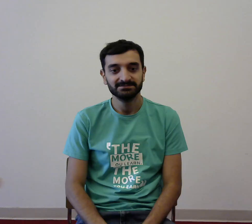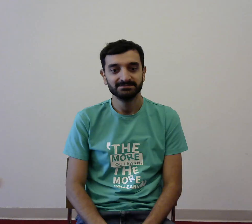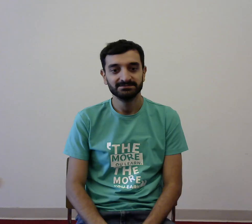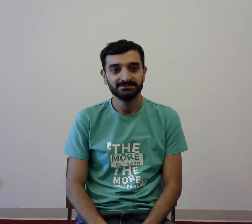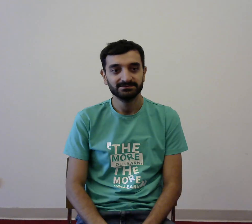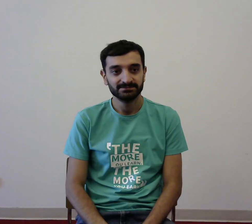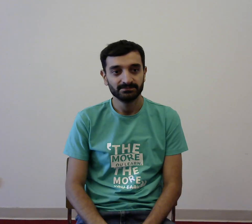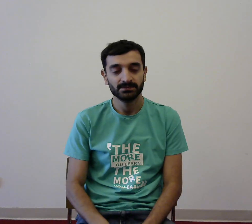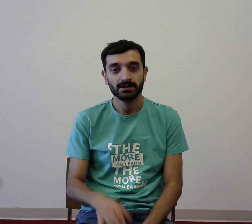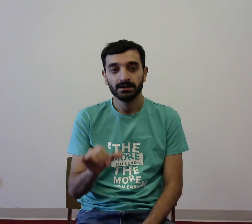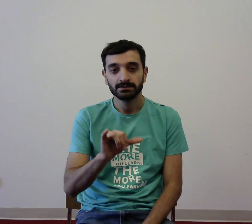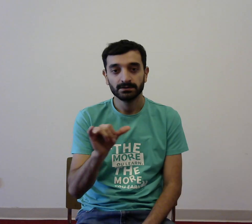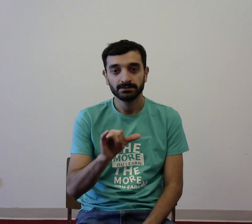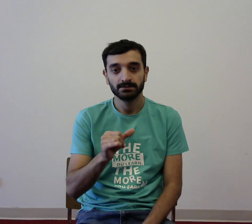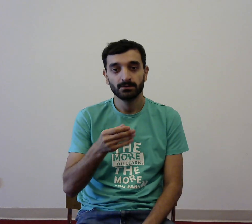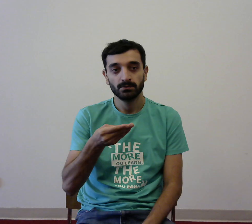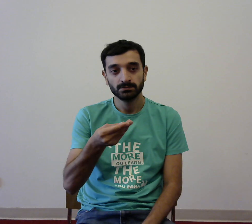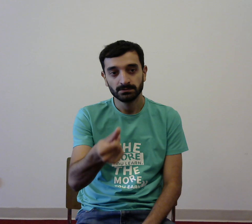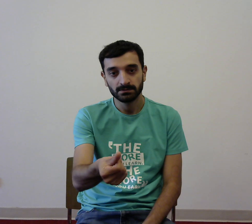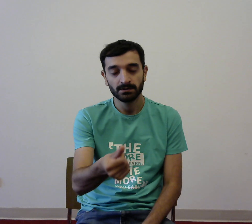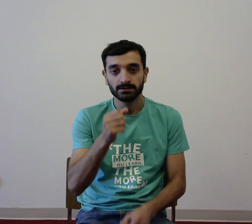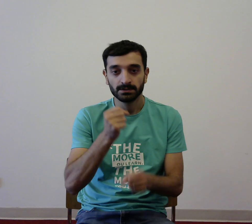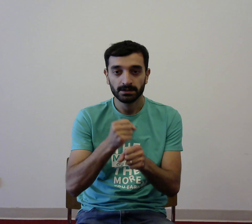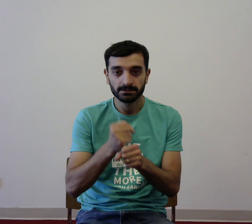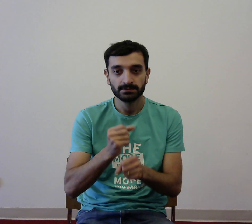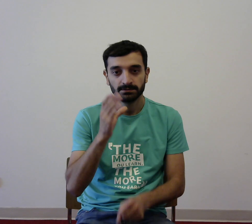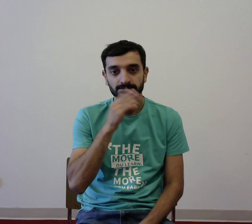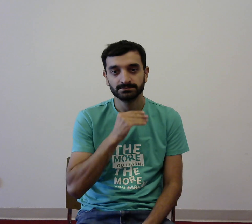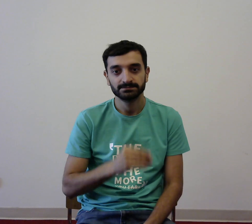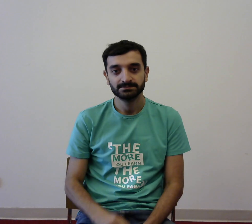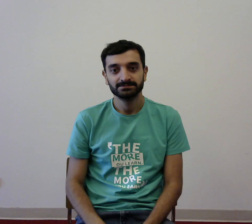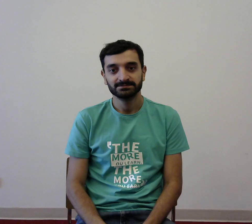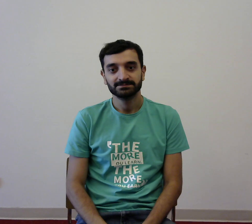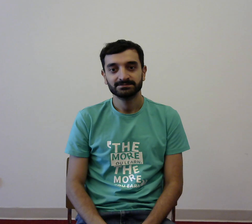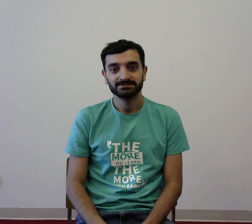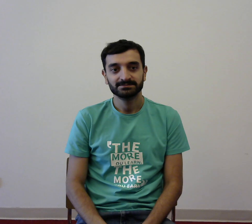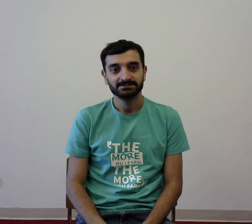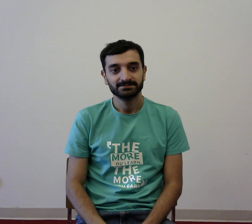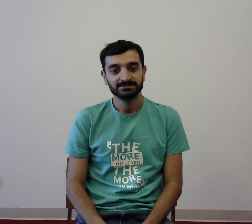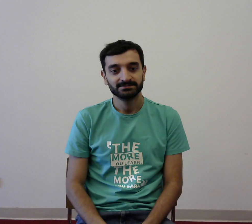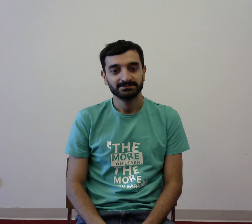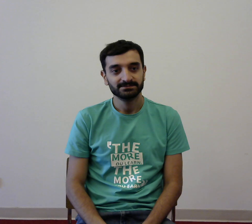Harda ödəniş edə bilərəm?